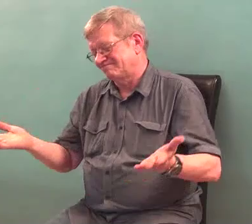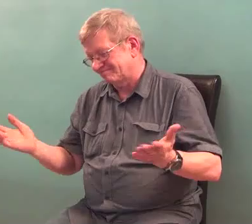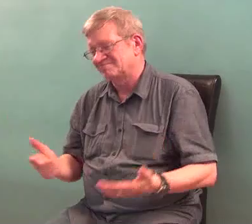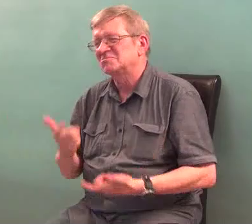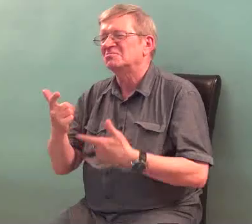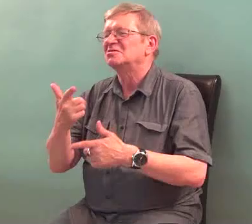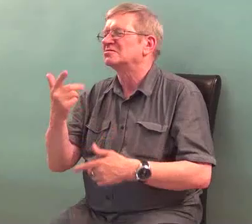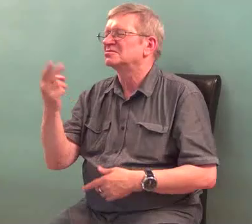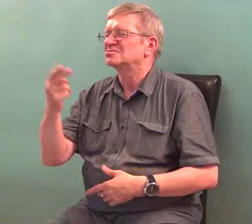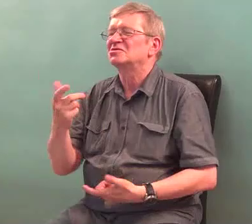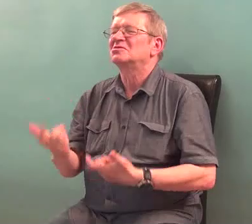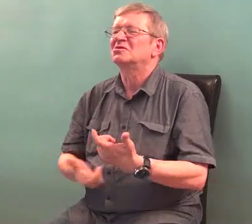Co będziemy robić w niedzielę?